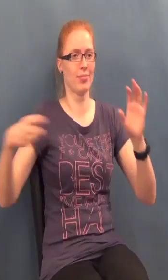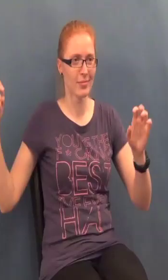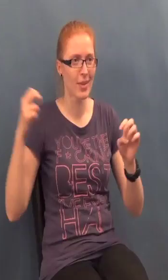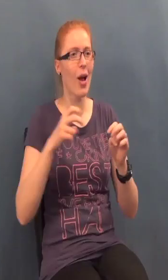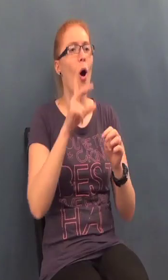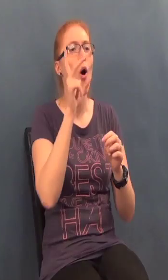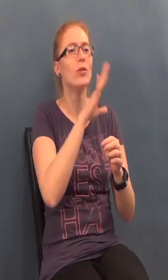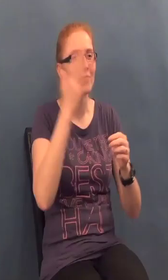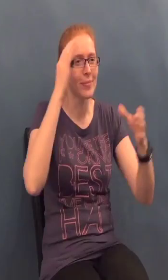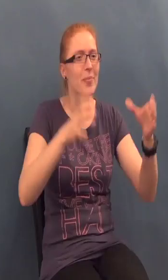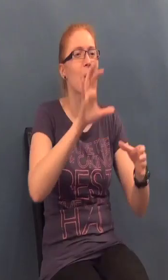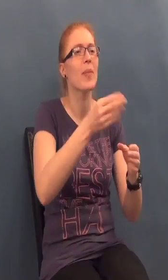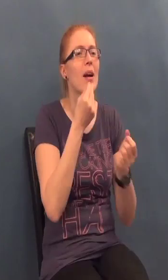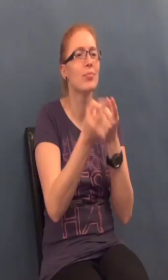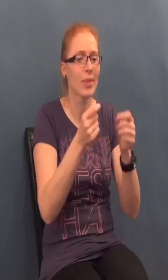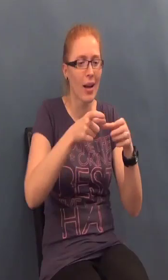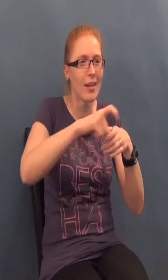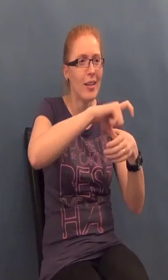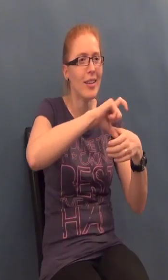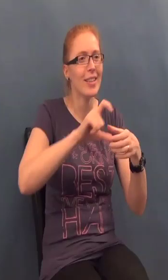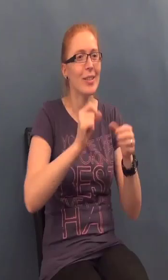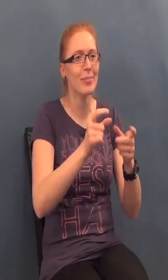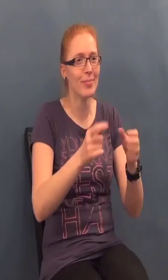Stoją na ulicy kosze z resztkami jedzenia i puste, otwarte puszki.